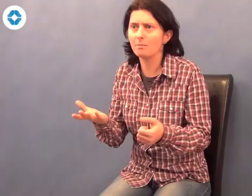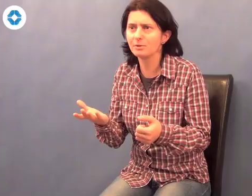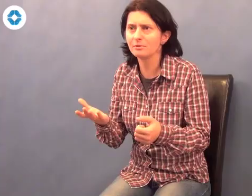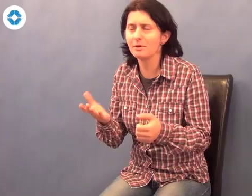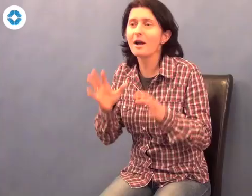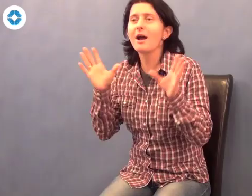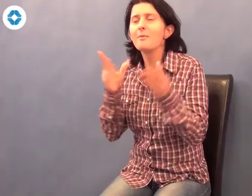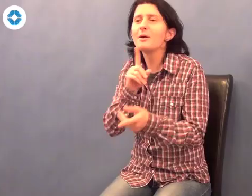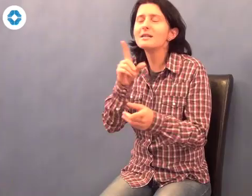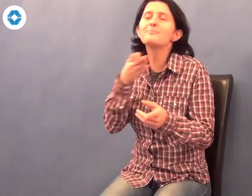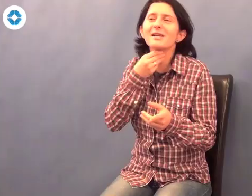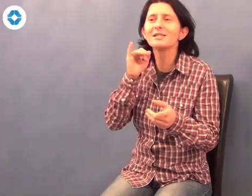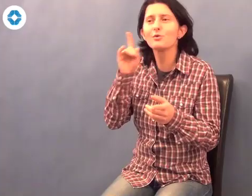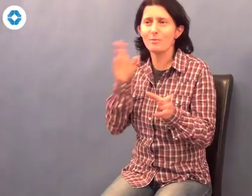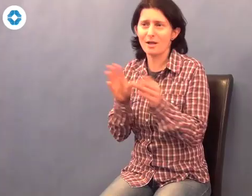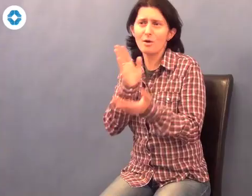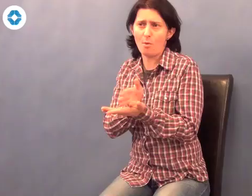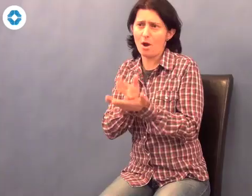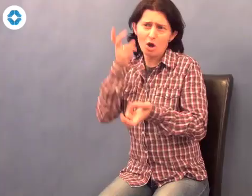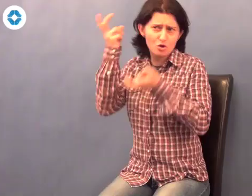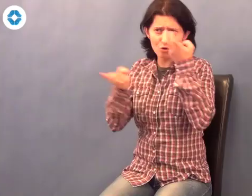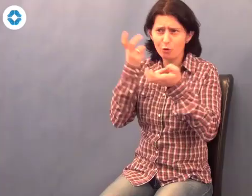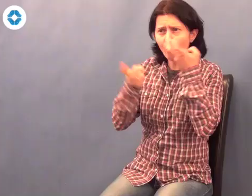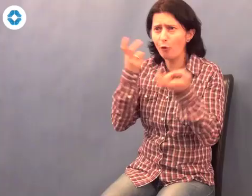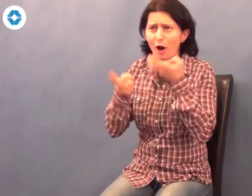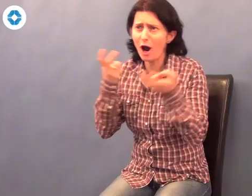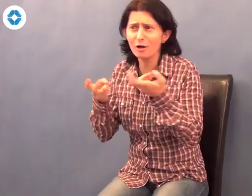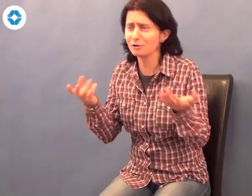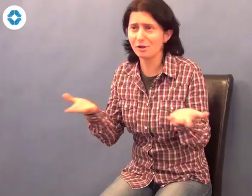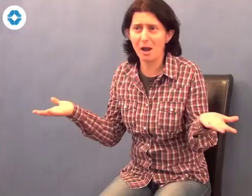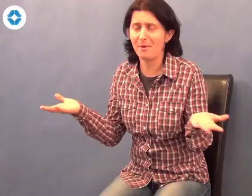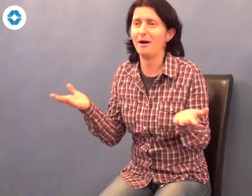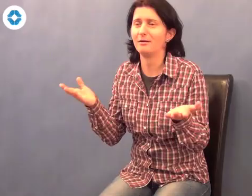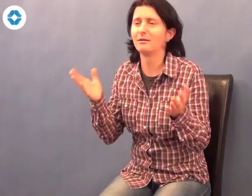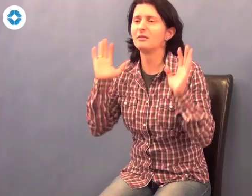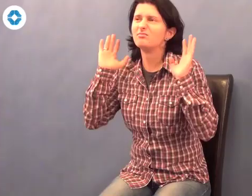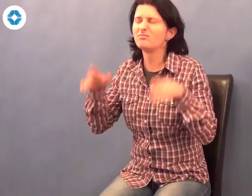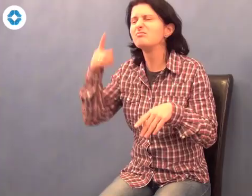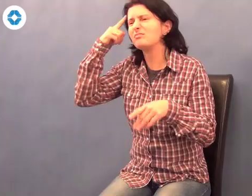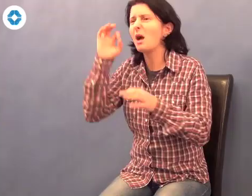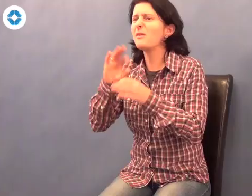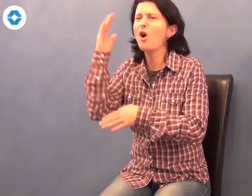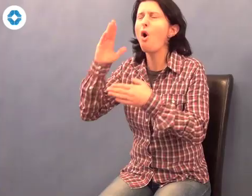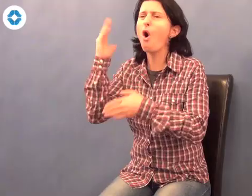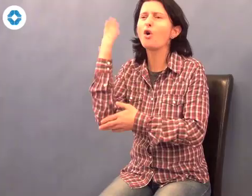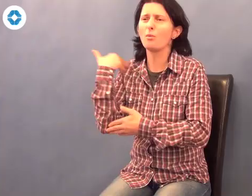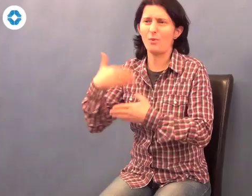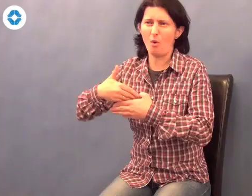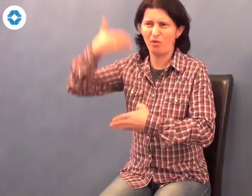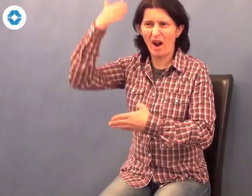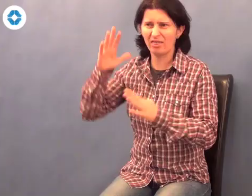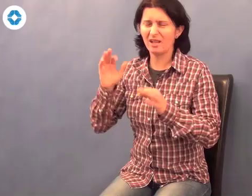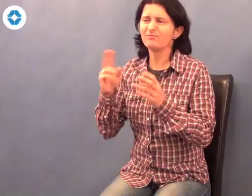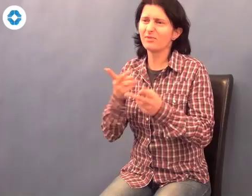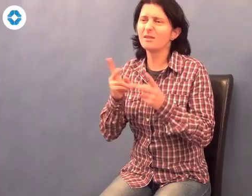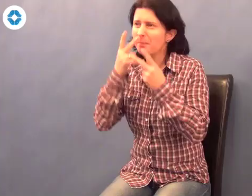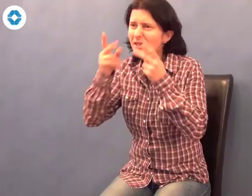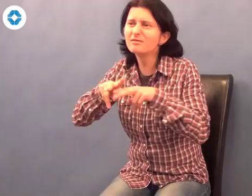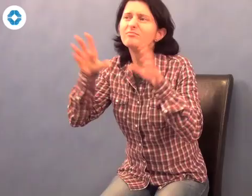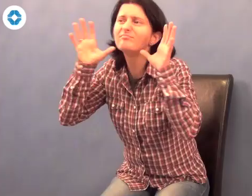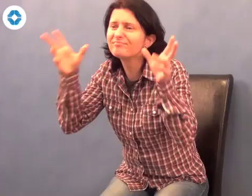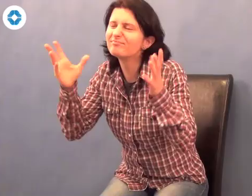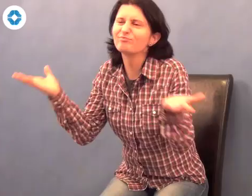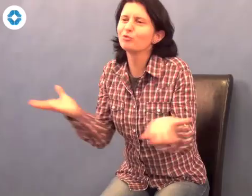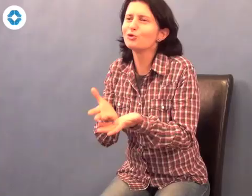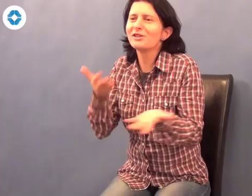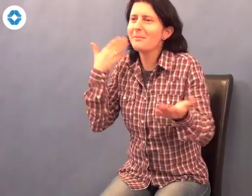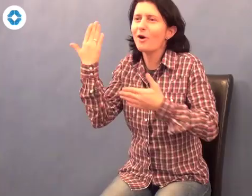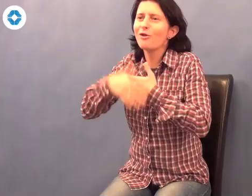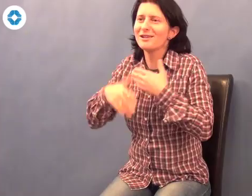Pies pomaga chłopakowi szukać, ale żaby nie ma. Myślą sobie, że przez to, że okno jest otwarte, to może tamtędy wyskoczyła. Razem wyglądają przez okno, ale nie ma, koniec z żabą.